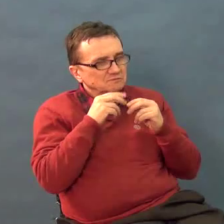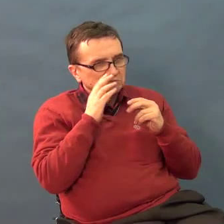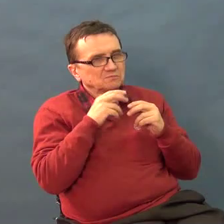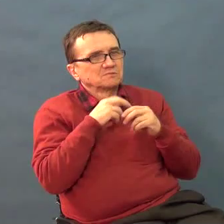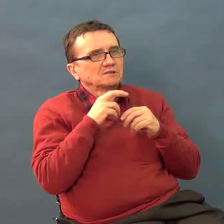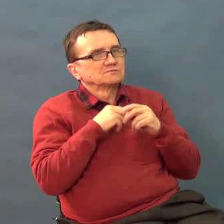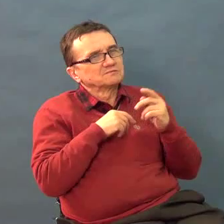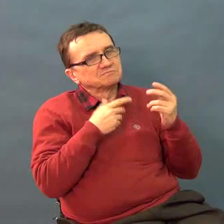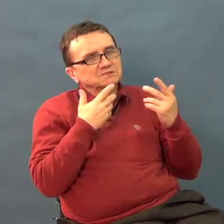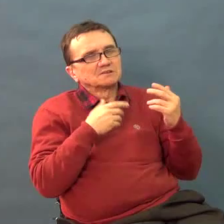Chcą przejść.